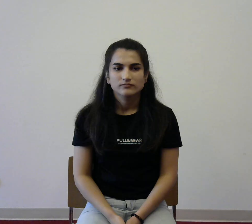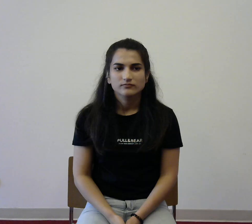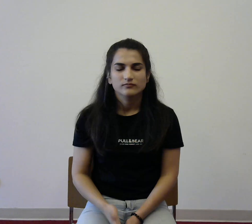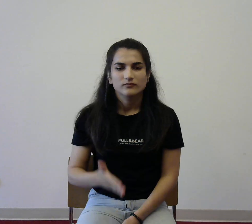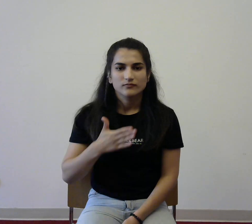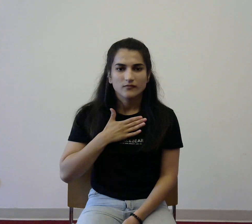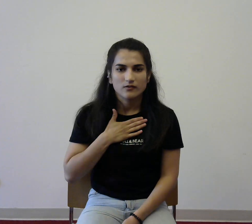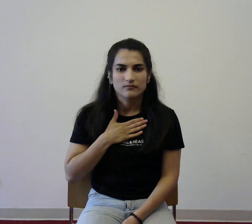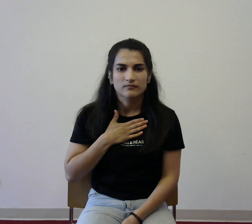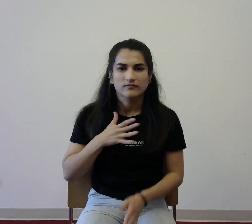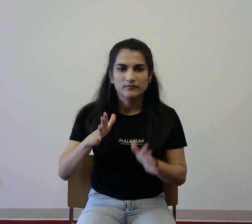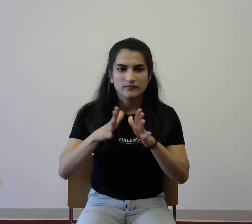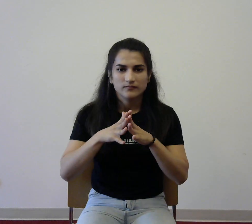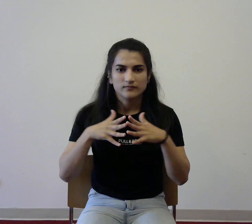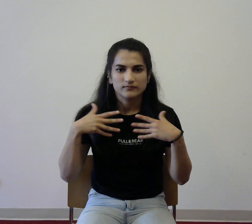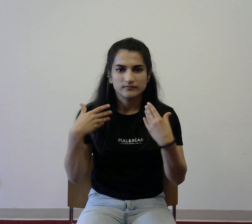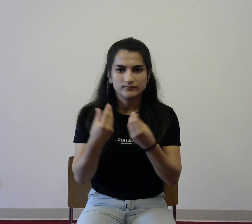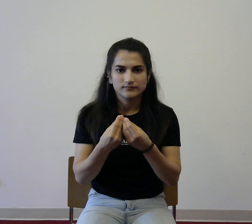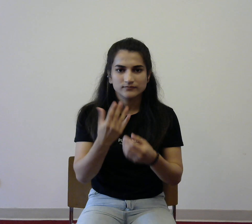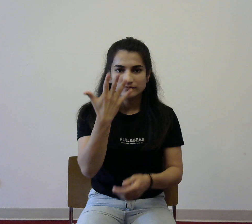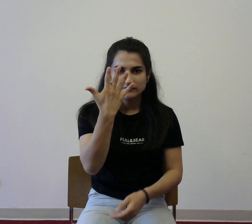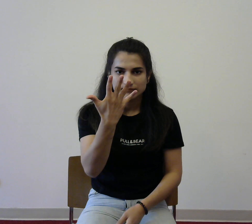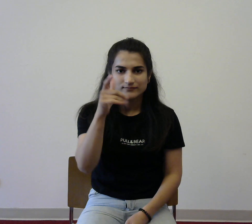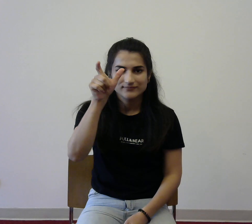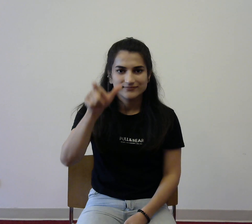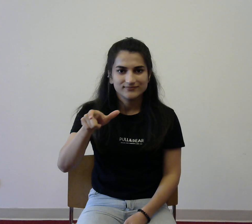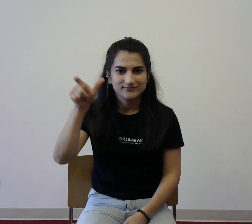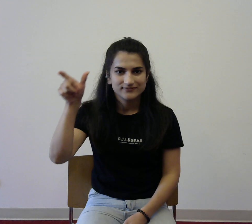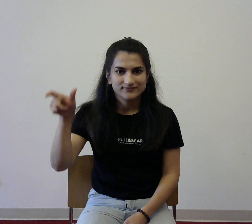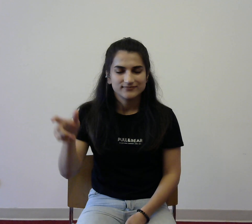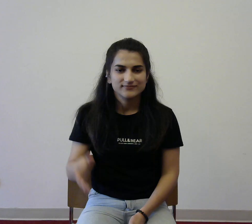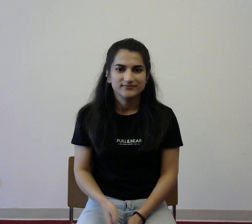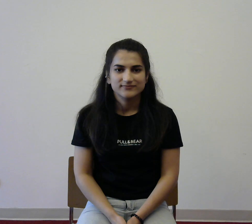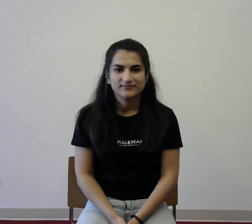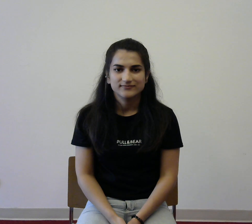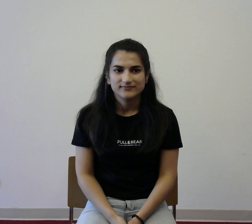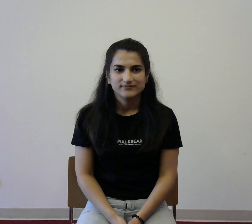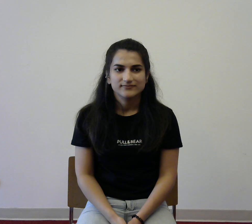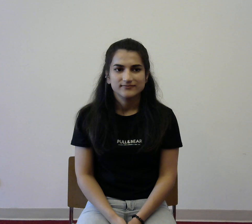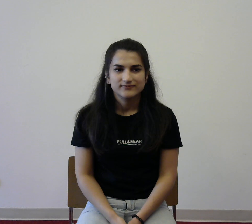Biz ailədə 5 nəfərik